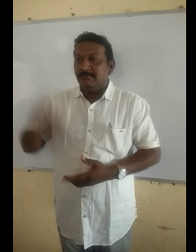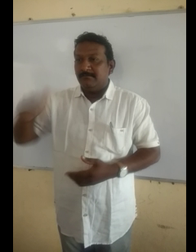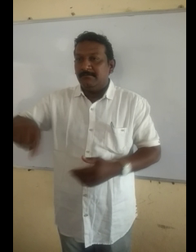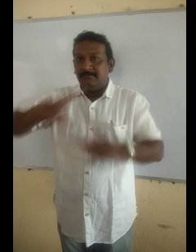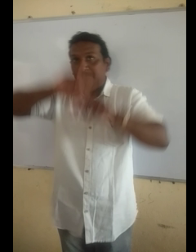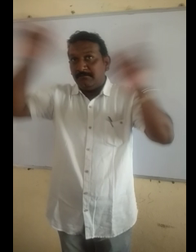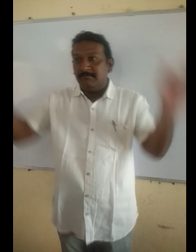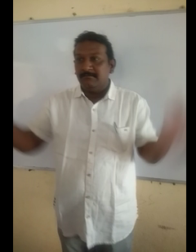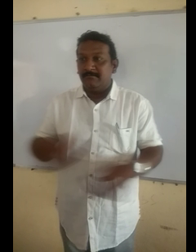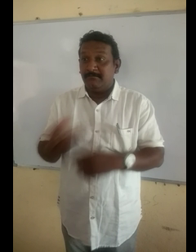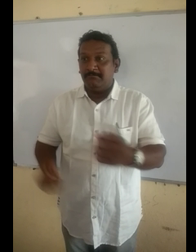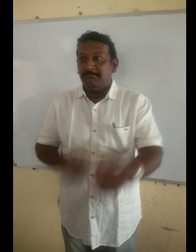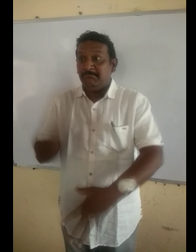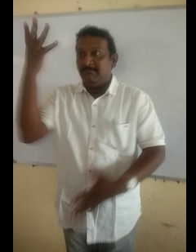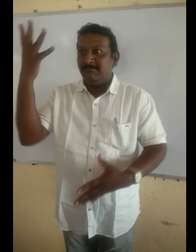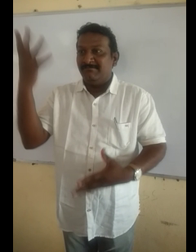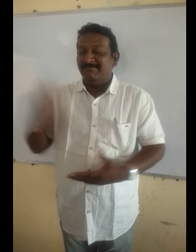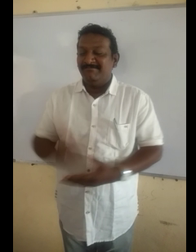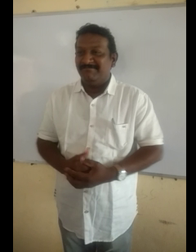This place is beautiful